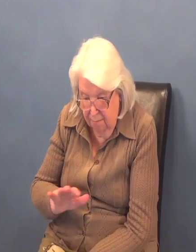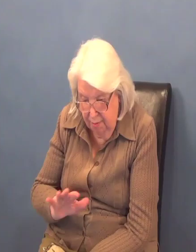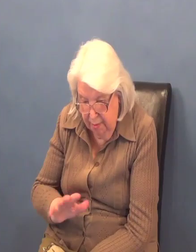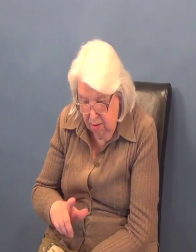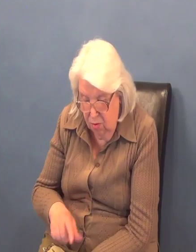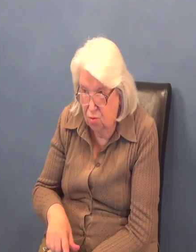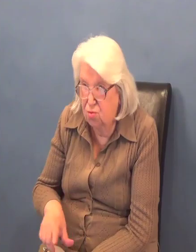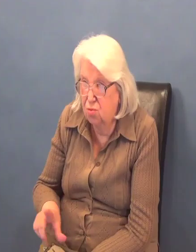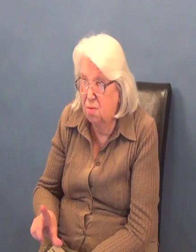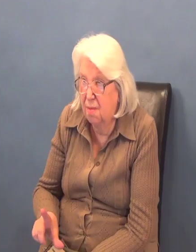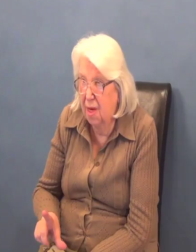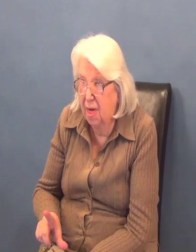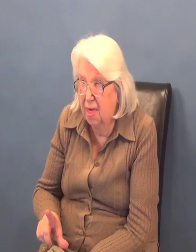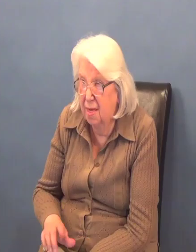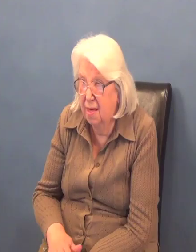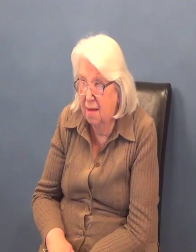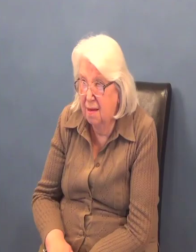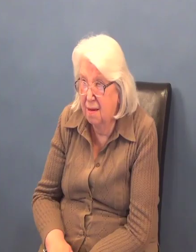Od piątej do siódmej.